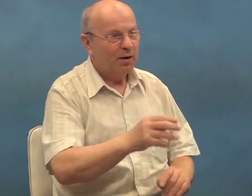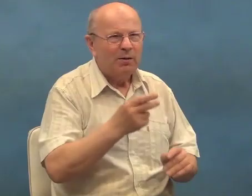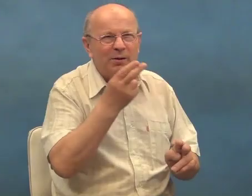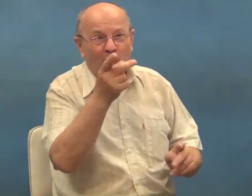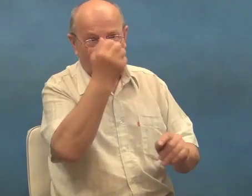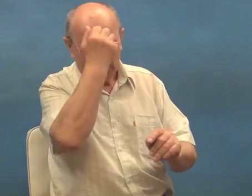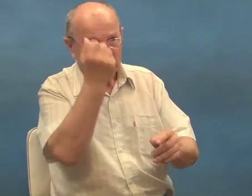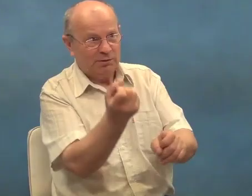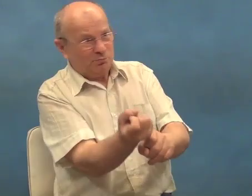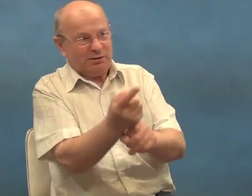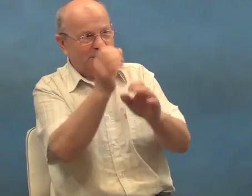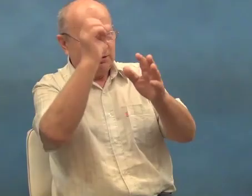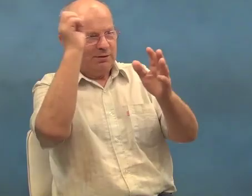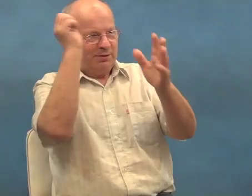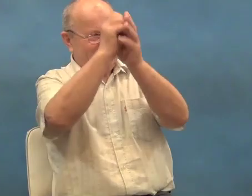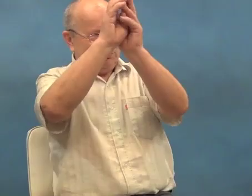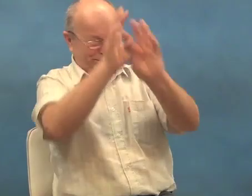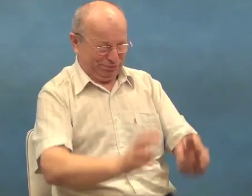Znalazł szybę i rzucił kamieniem w szybę, aż się rozbiła.